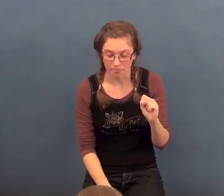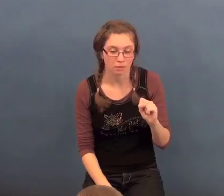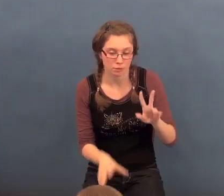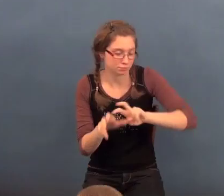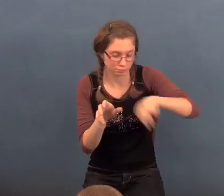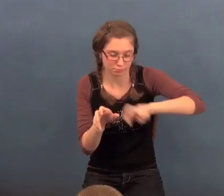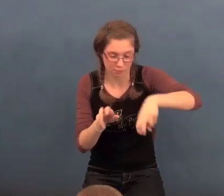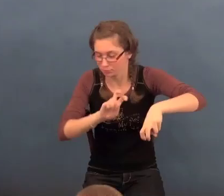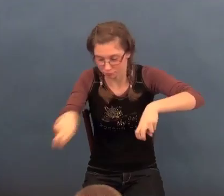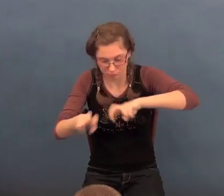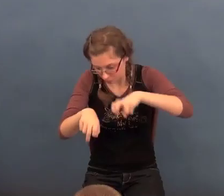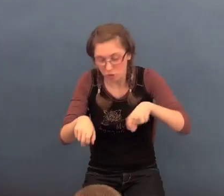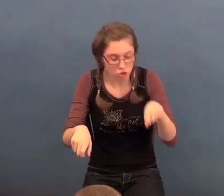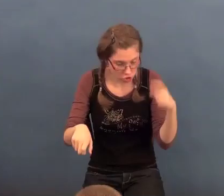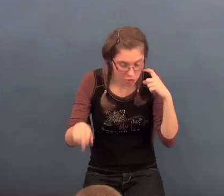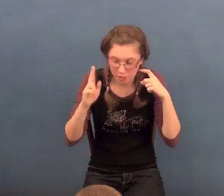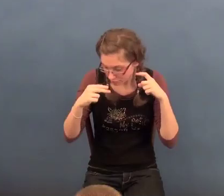Wszyscy wysiadają, słyszący i Głusi.